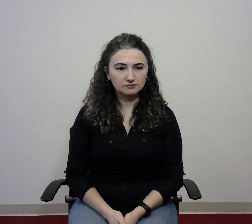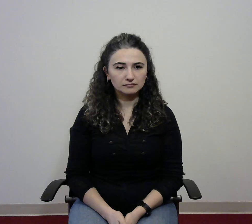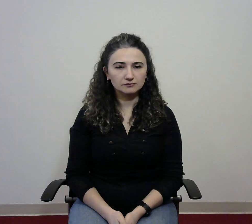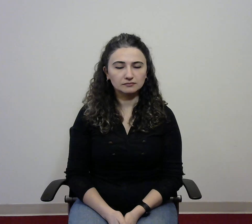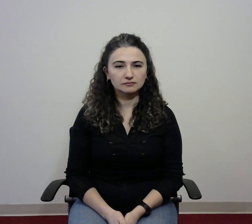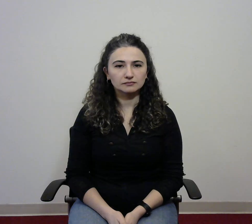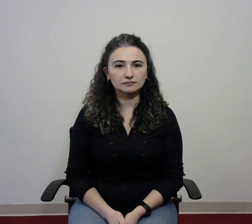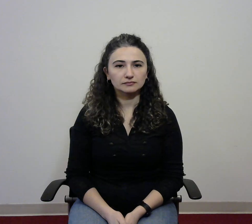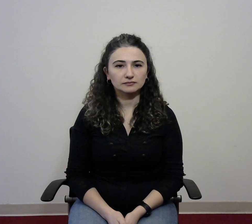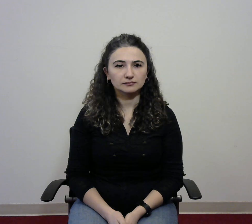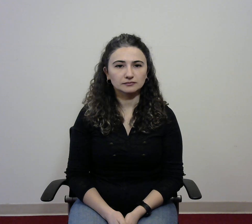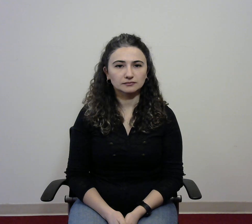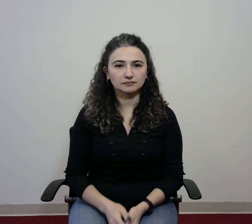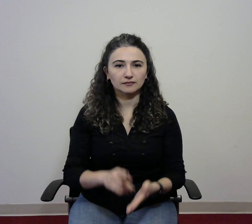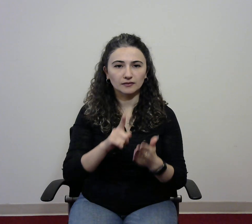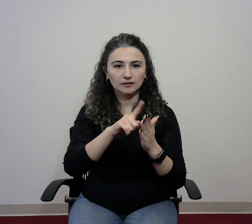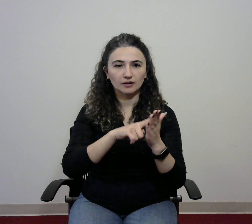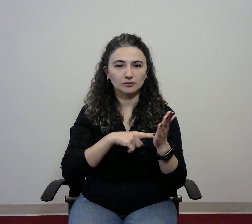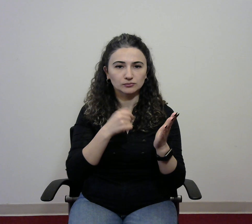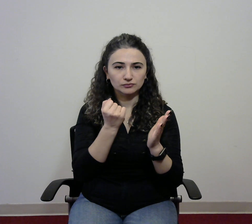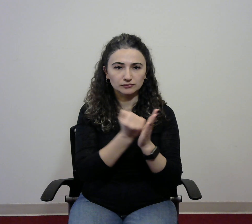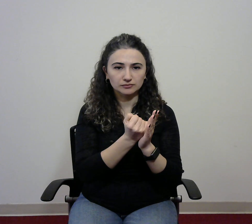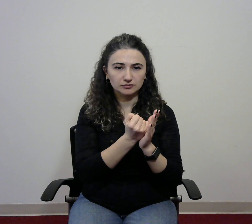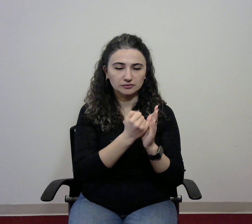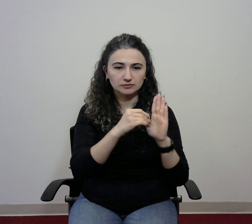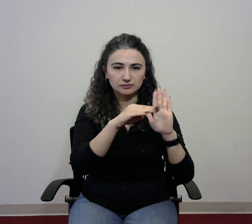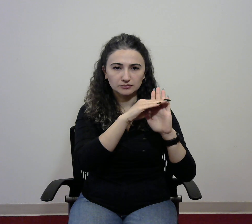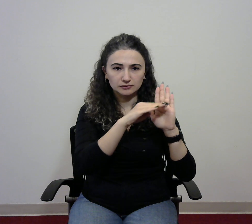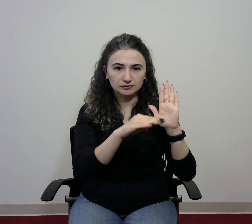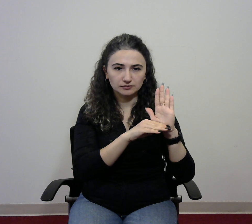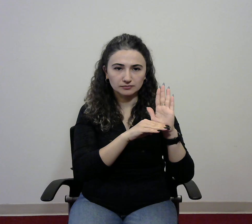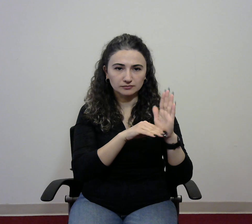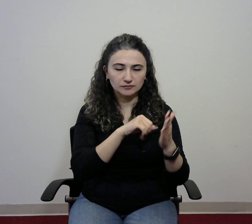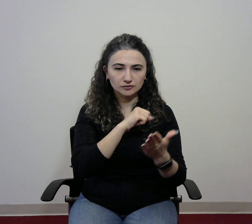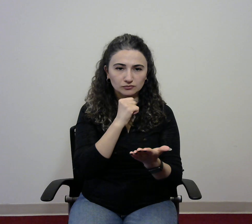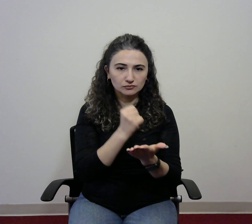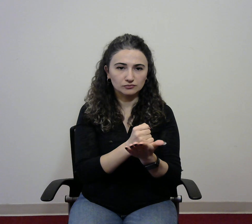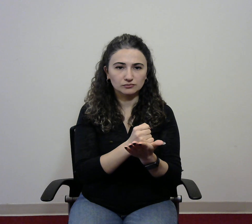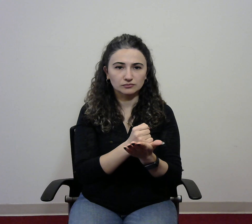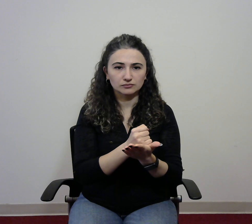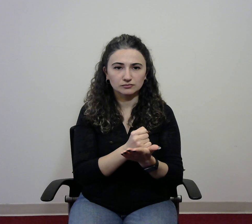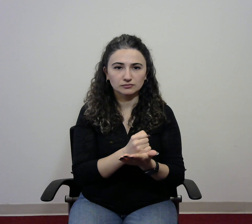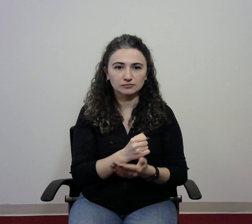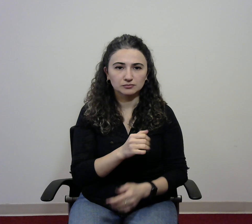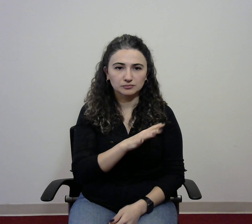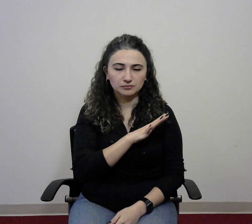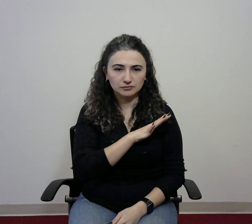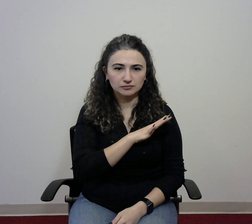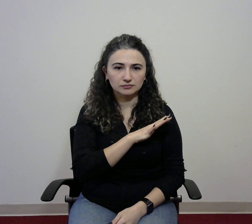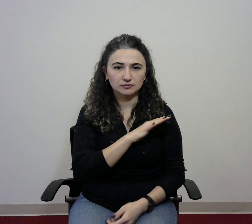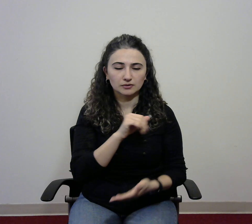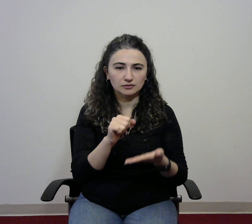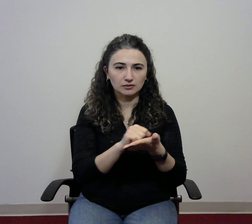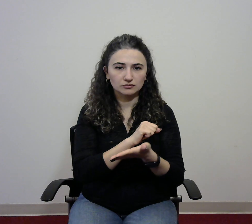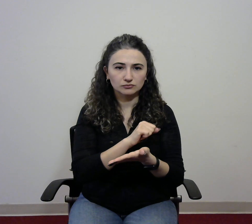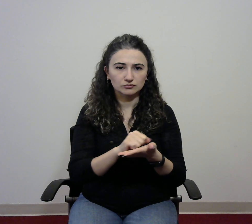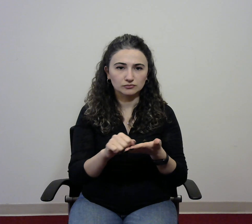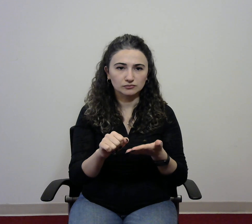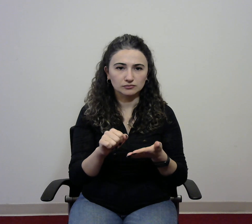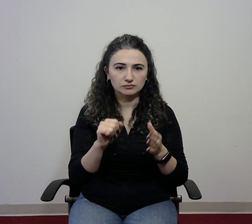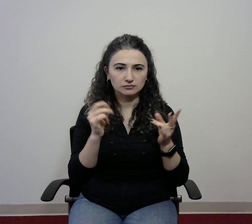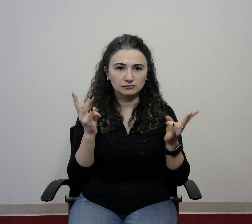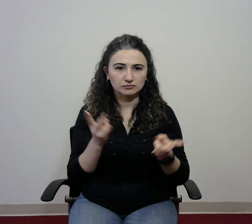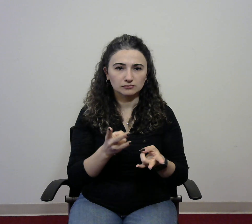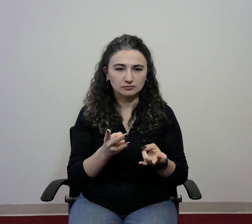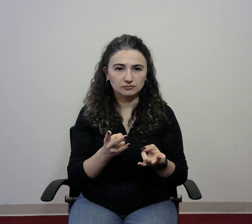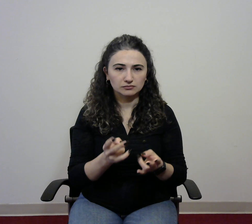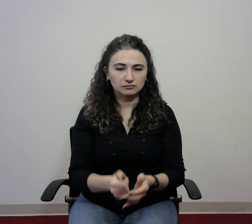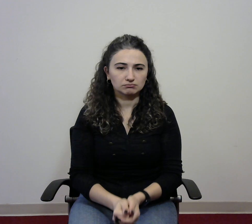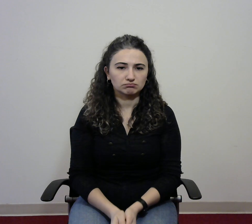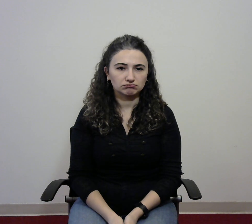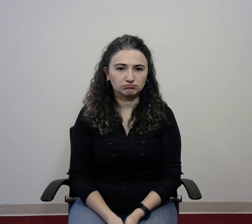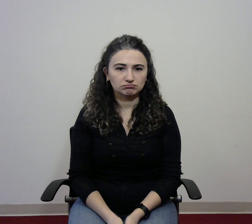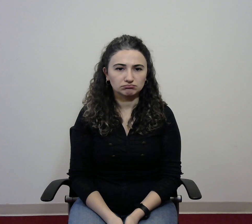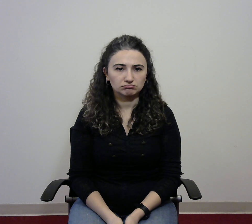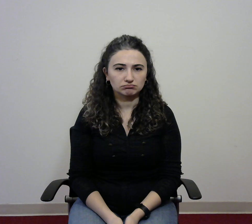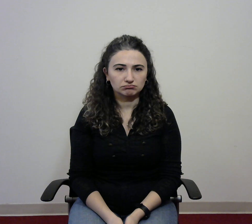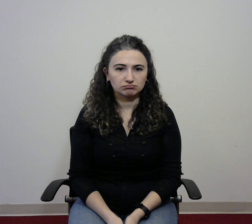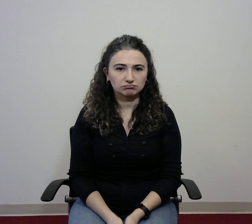Notarial qaydada təsdiq olunmuş sənədlər lazımdır